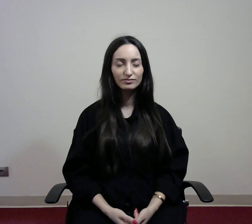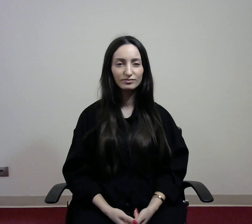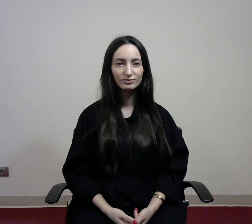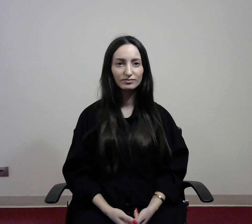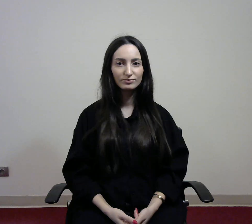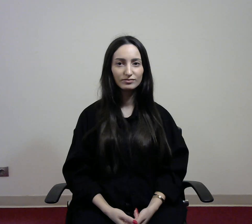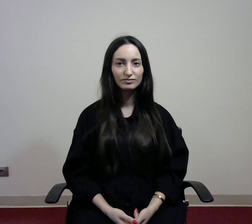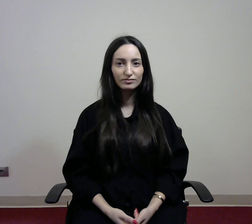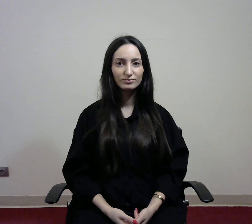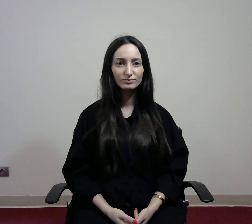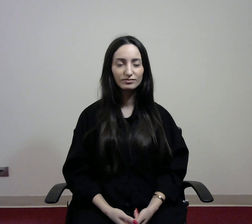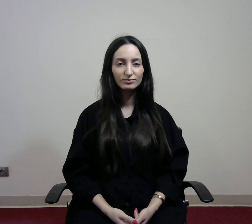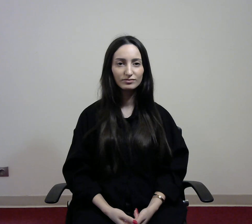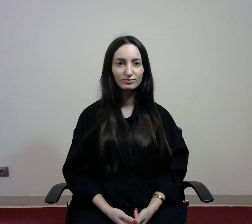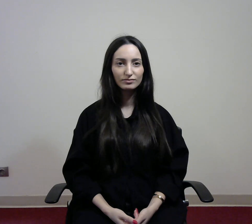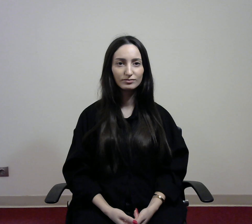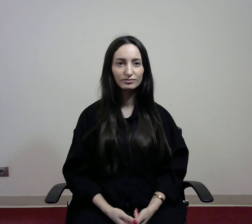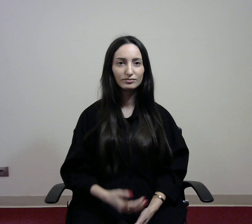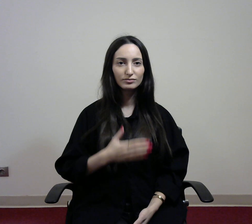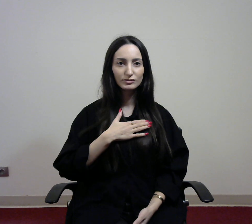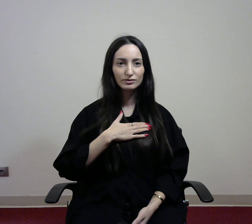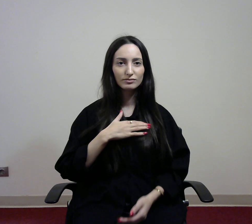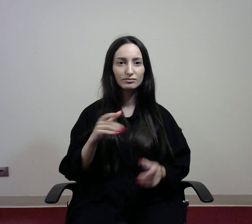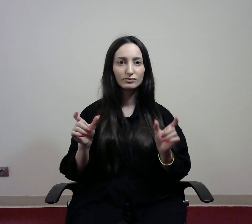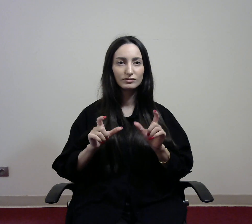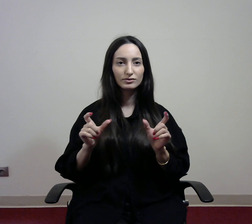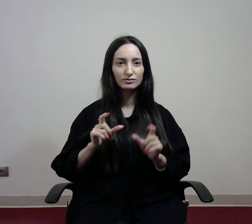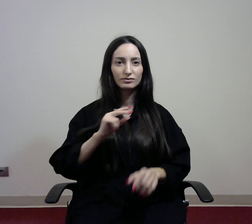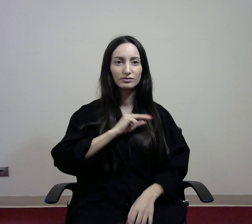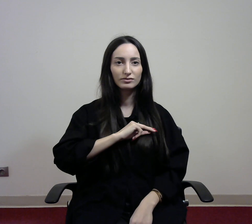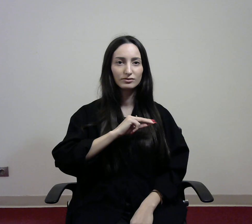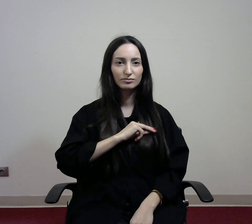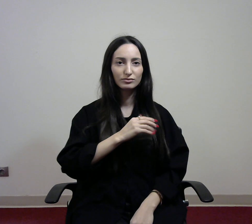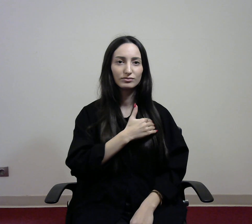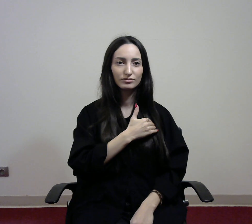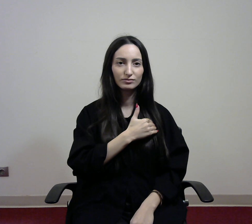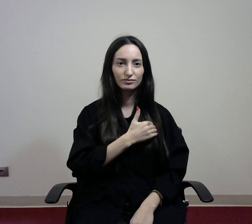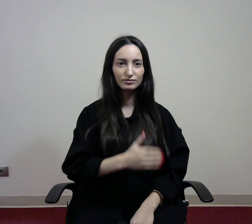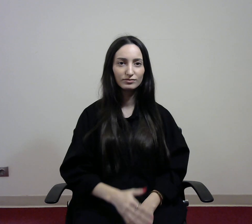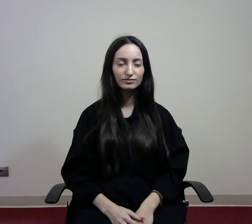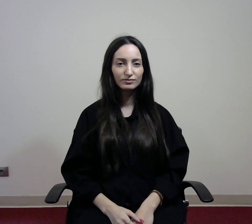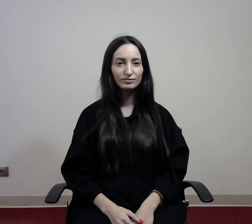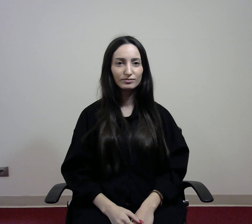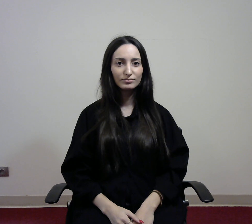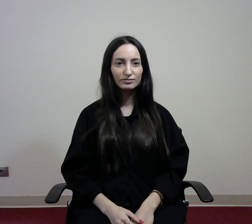Mən marketdə işləmək istəyirəm